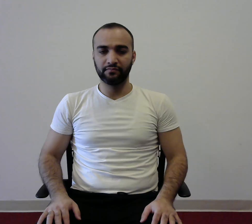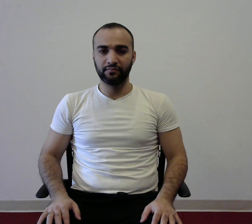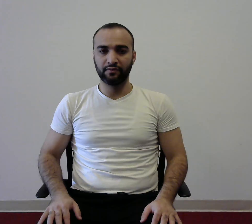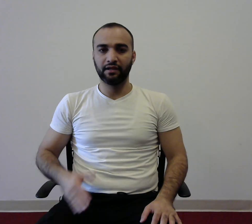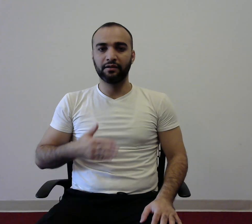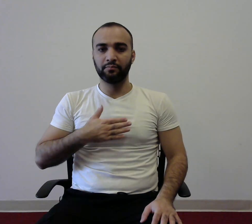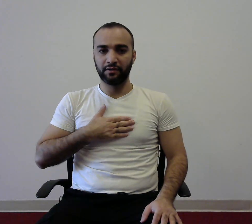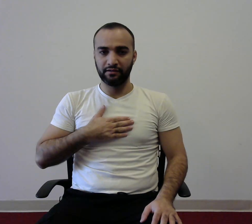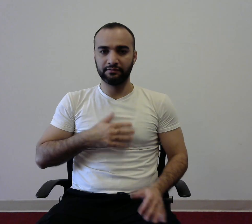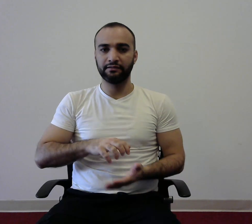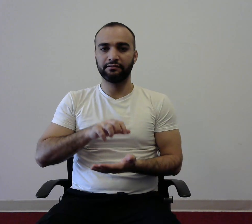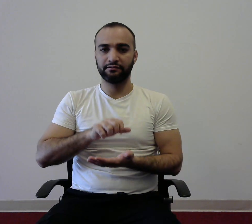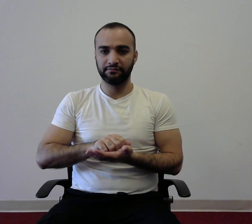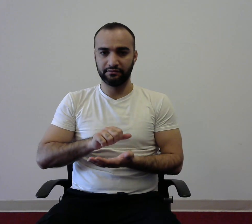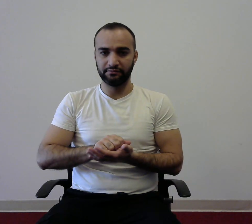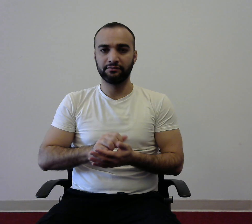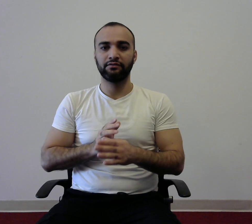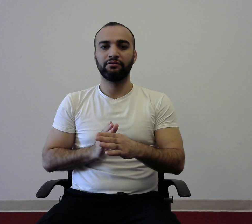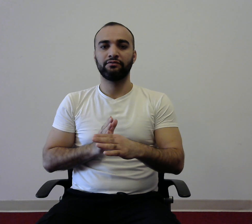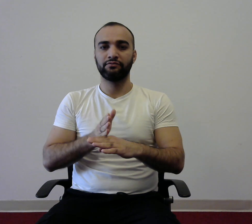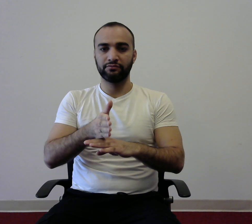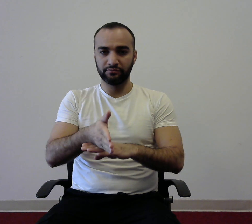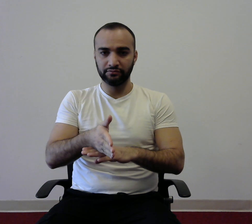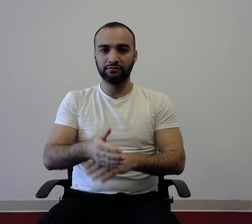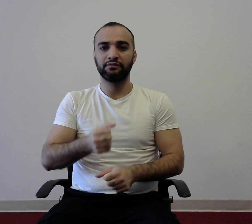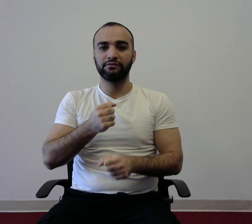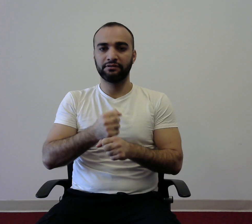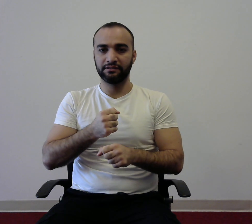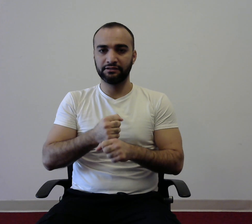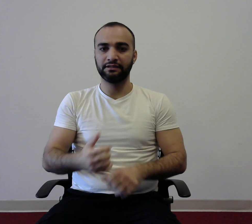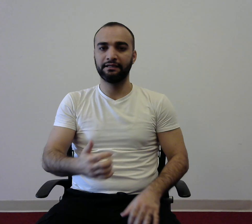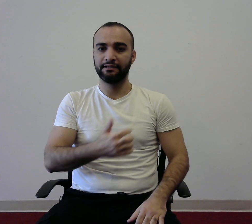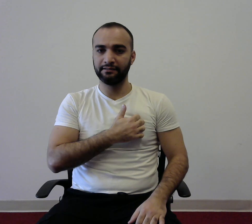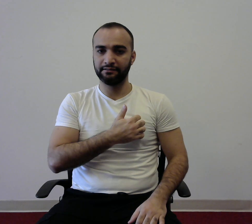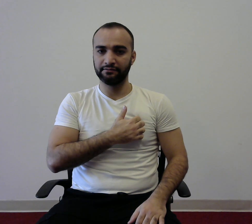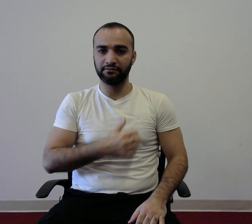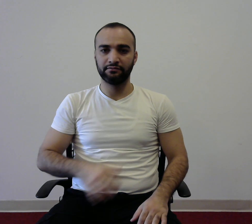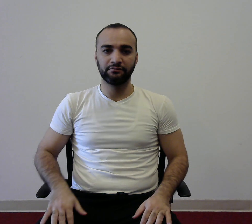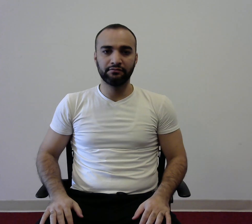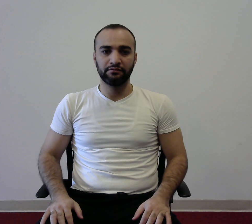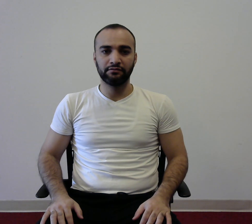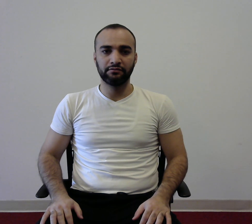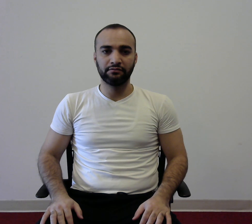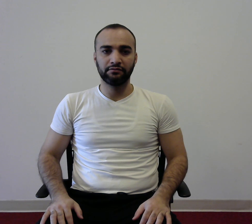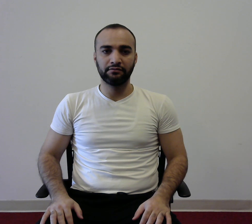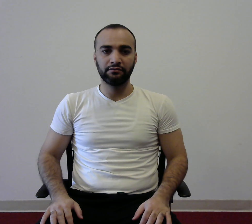Mən məşğulluğa müraciət etmək istəyirəm